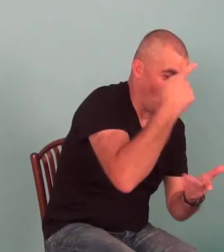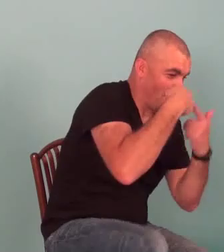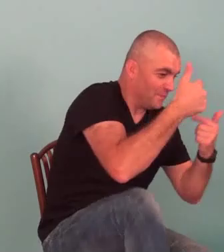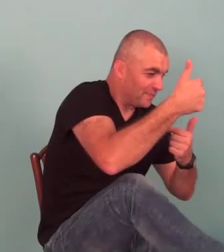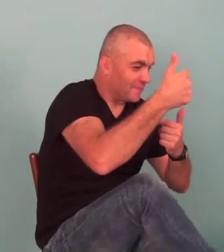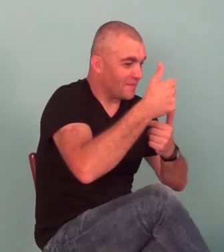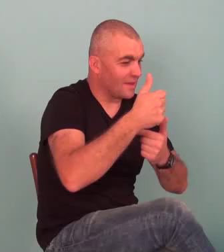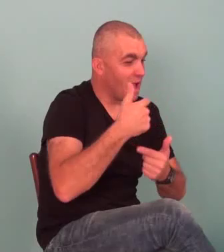Super.